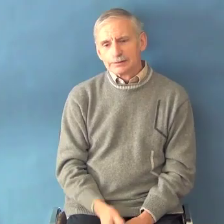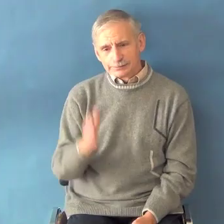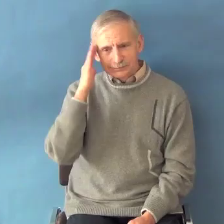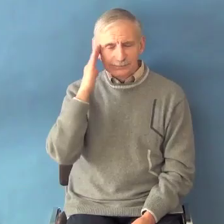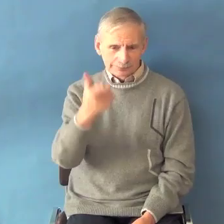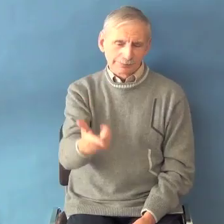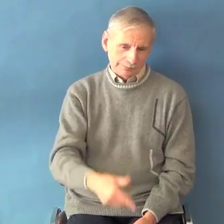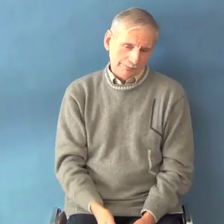Wiem to.